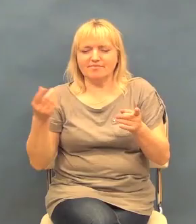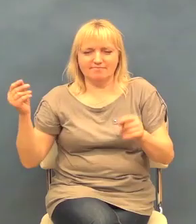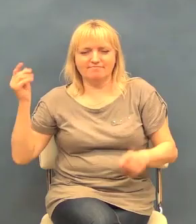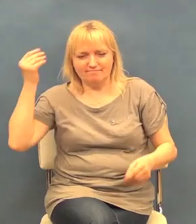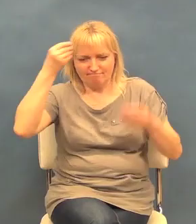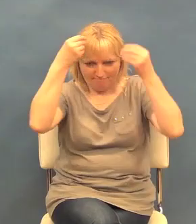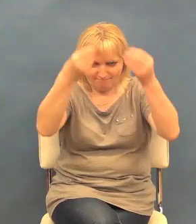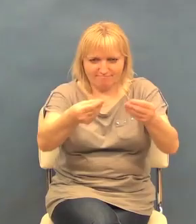Daje mu kapelusz, wkłada mu go na głowę.